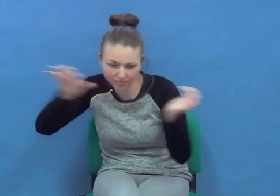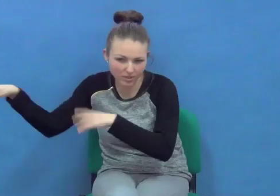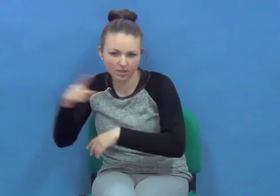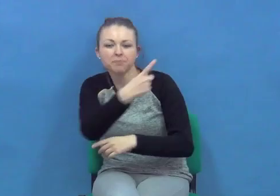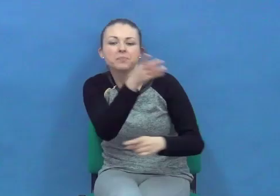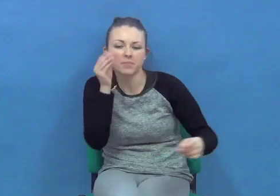A on spał.